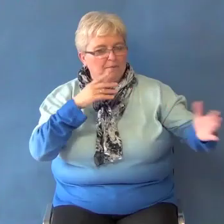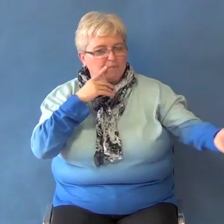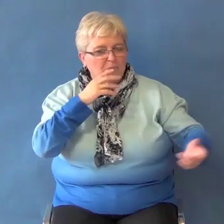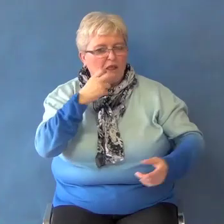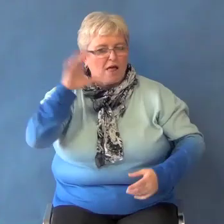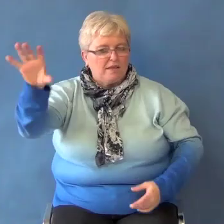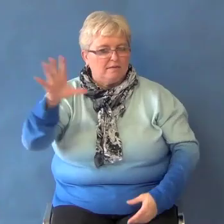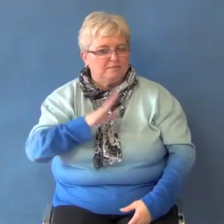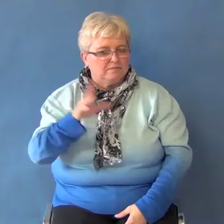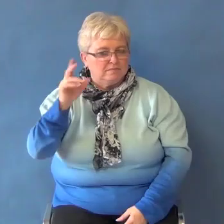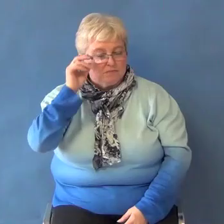Chyba to jest ostrzeżenie przed prądem.